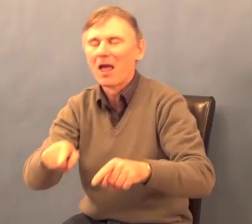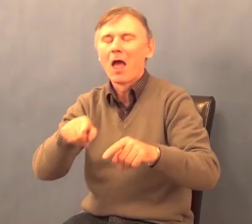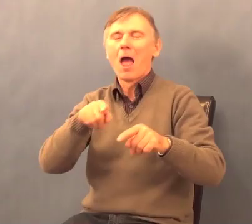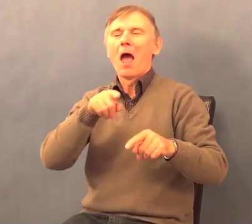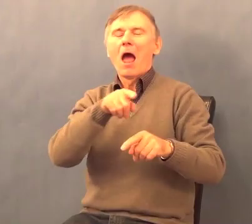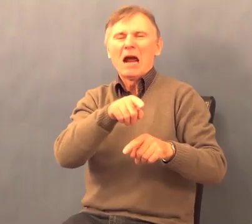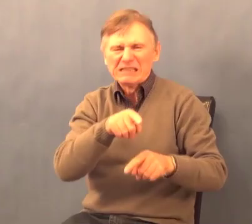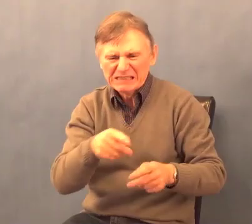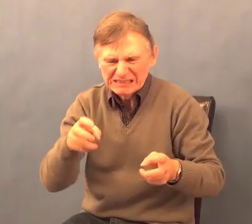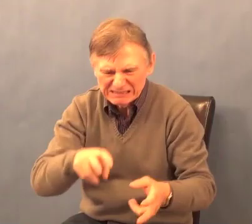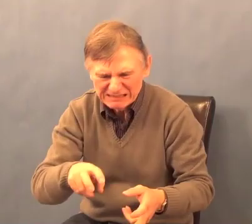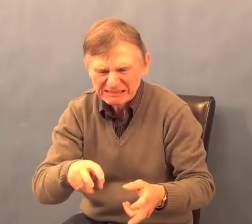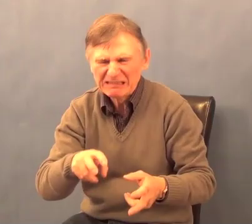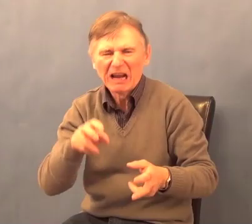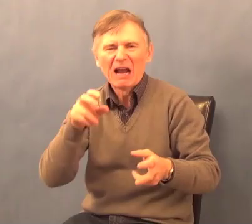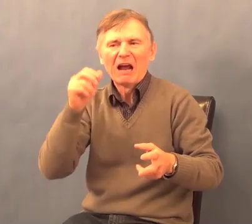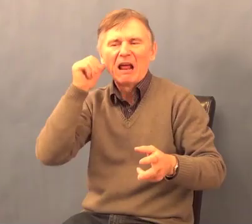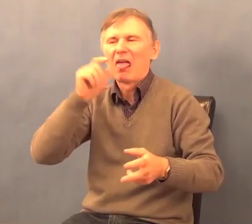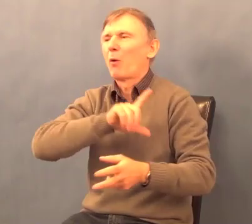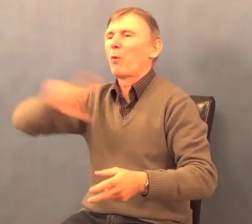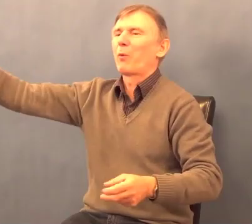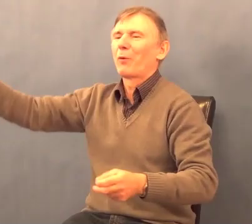Chłopak z bólem wstał, a dziewczyna minęła go i pojechała.